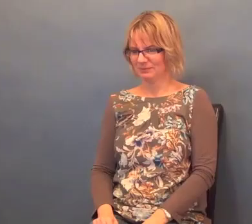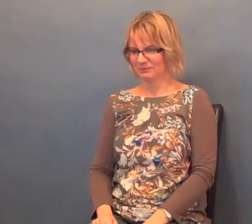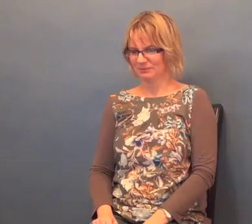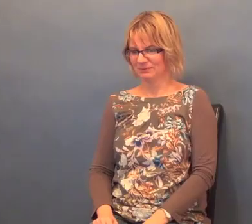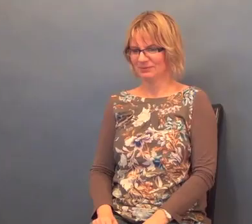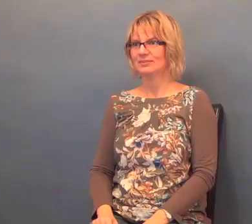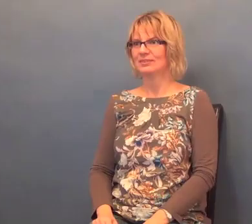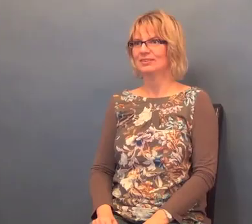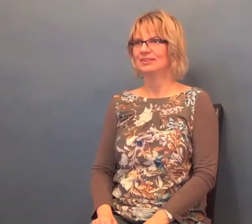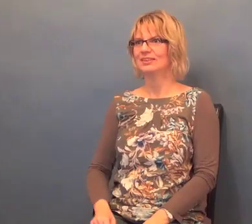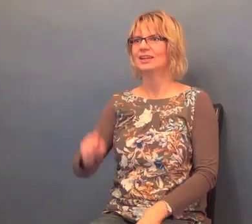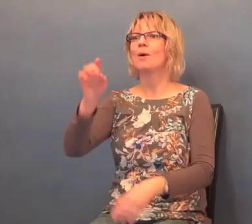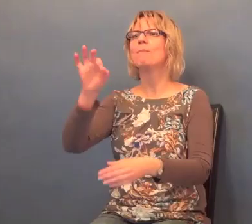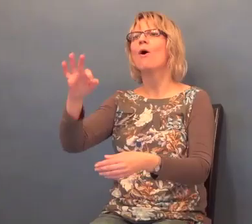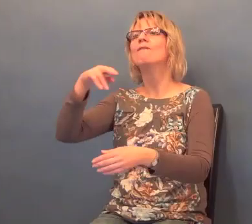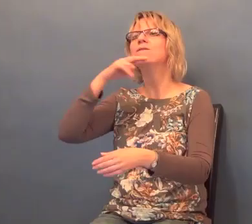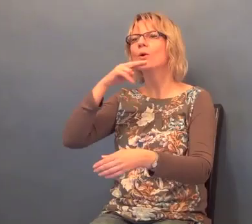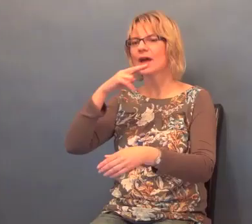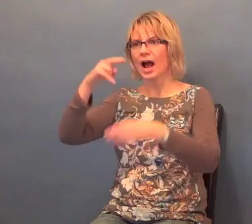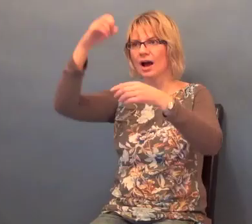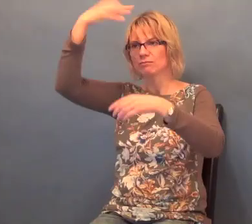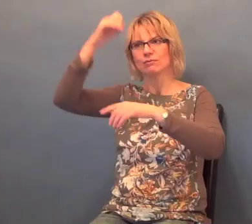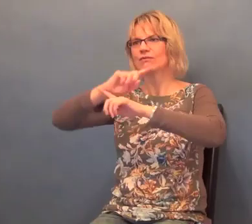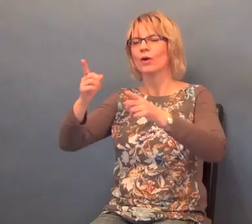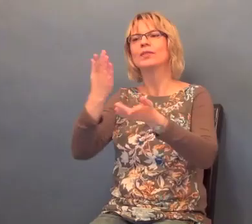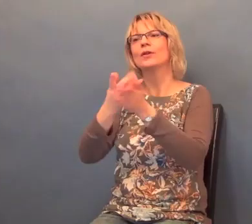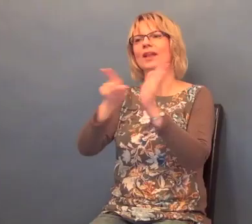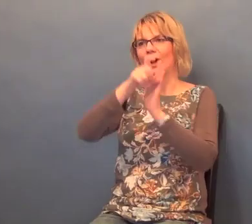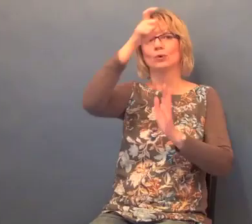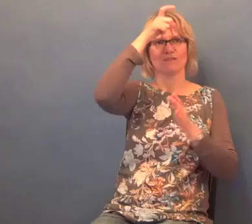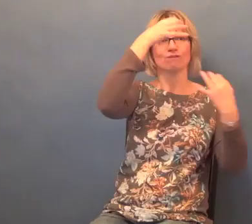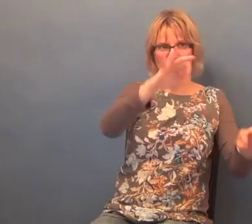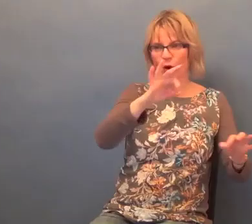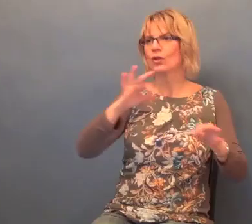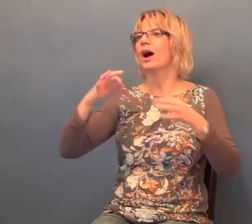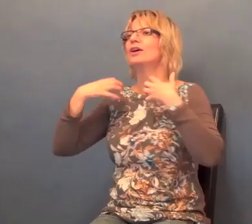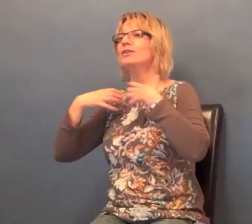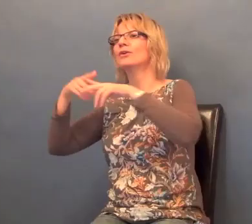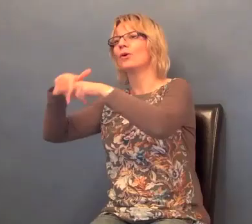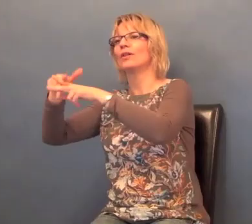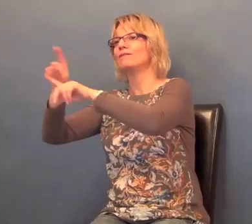Bo nie wolno koniom brać prysznica, tylko ludziom.